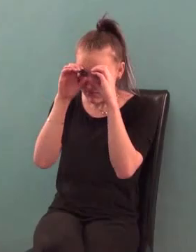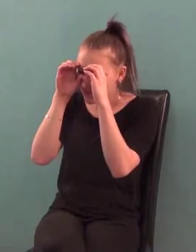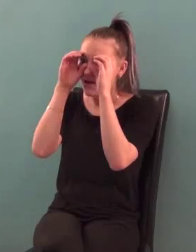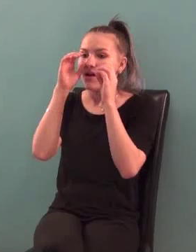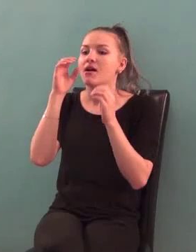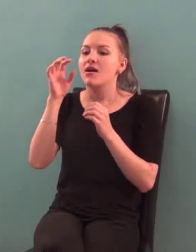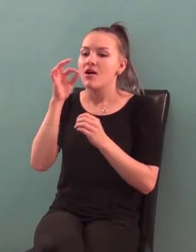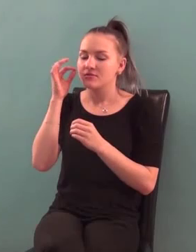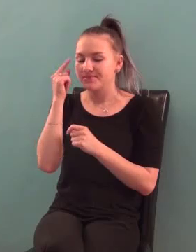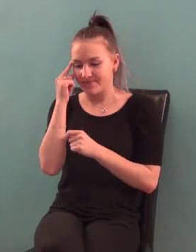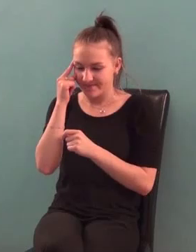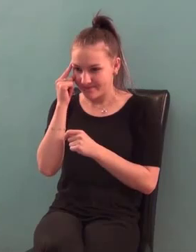Kot myśli.